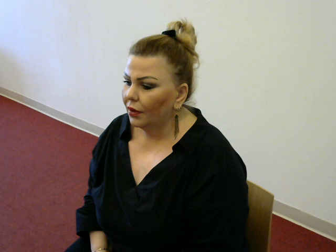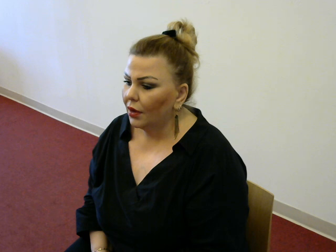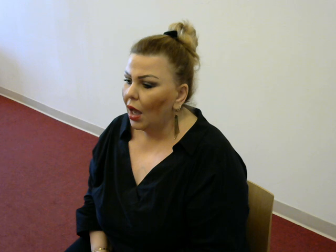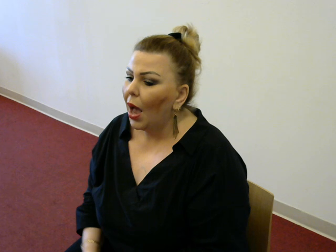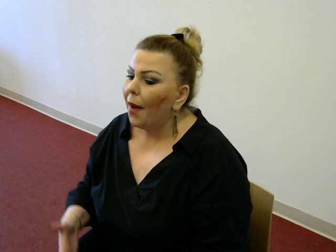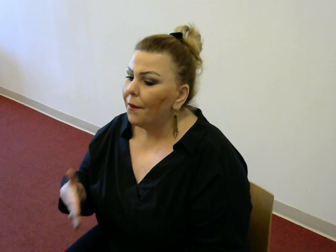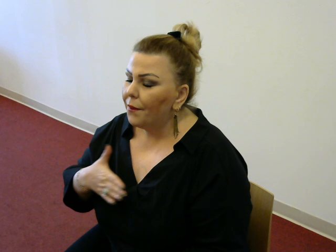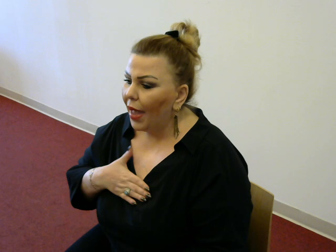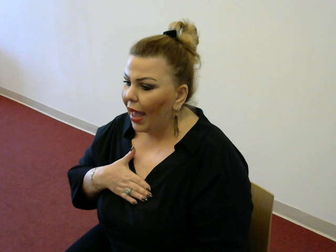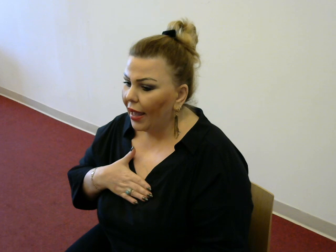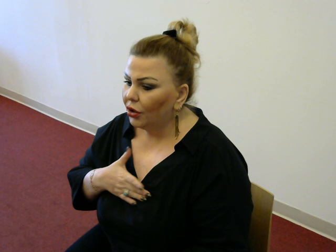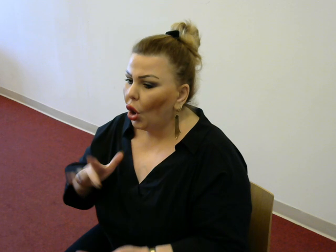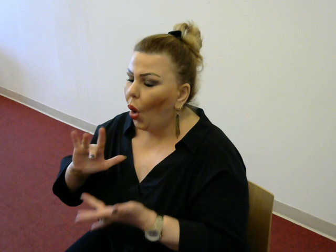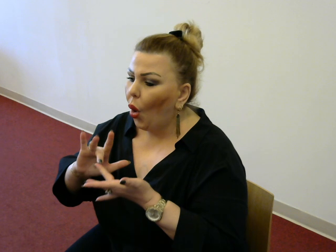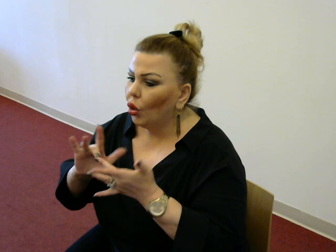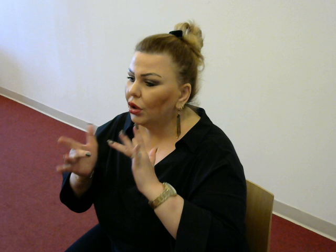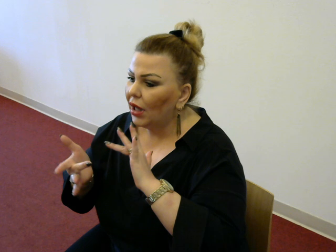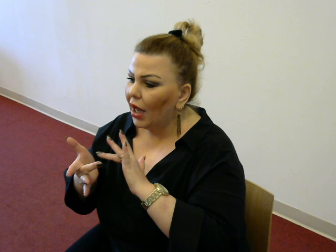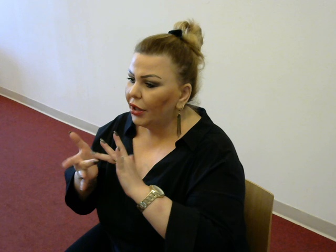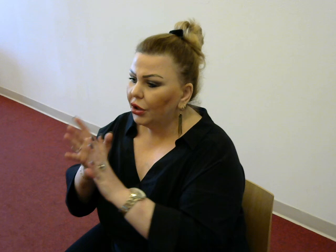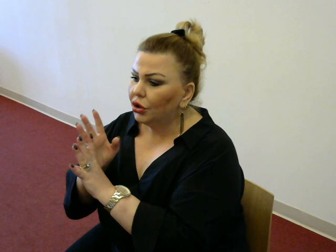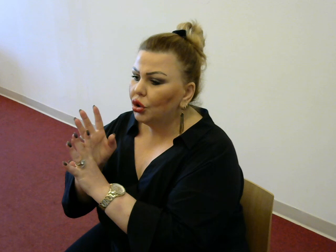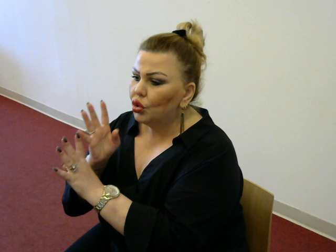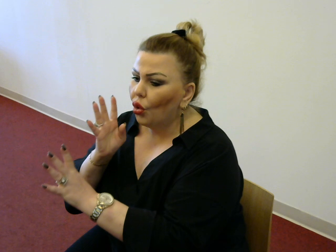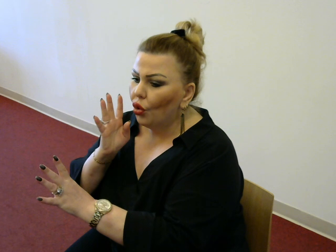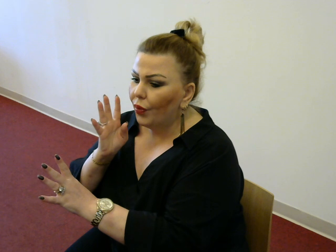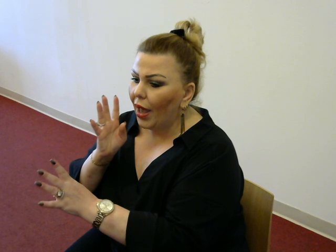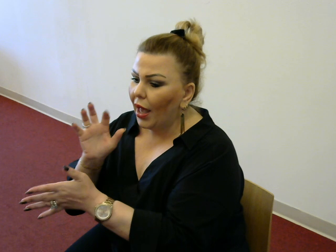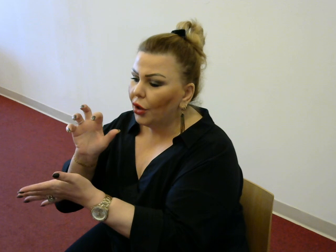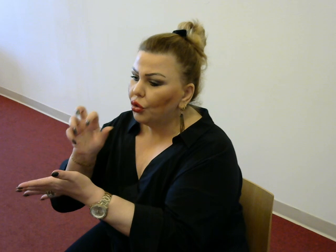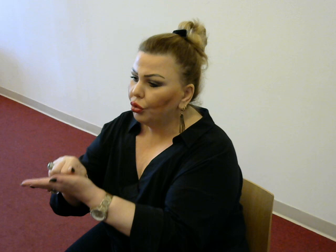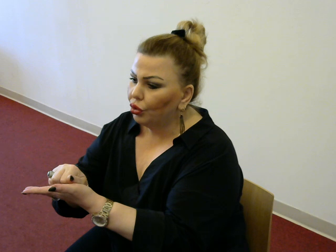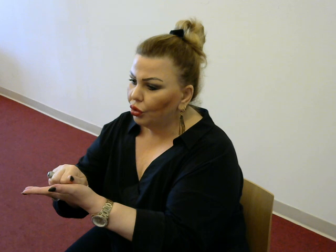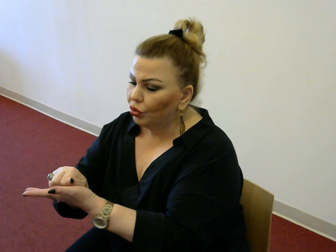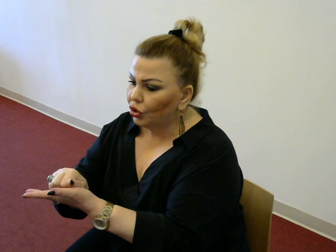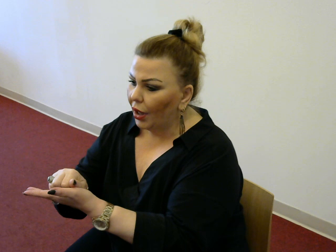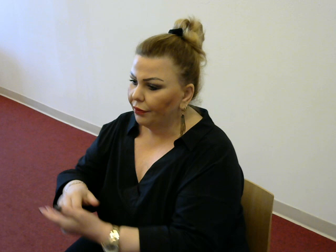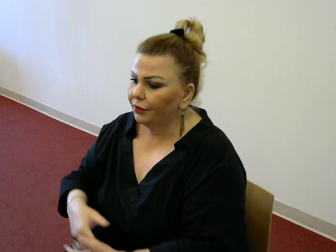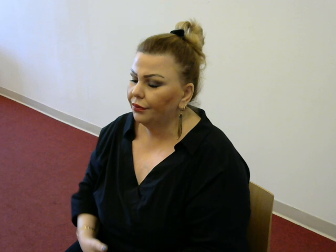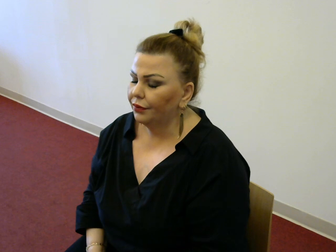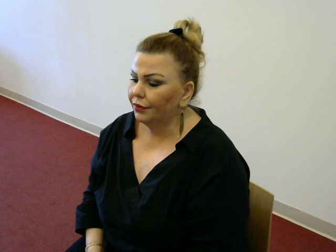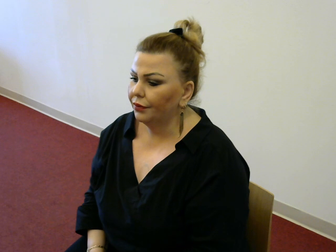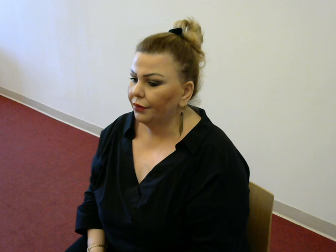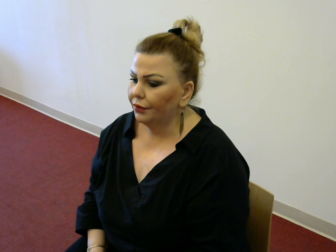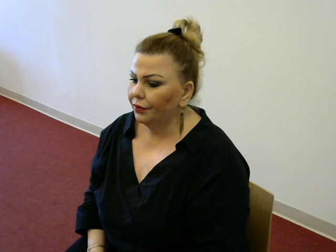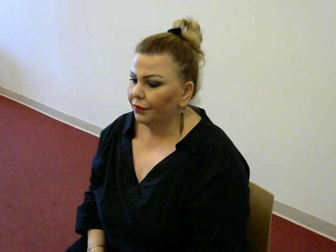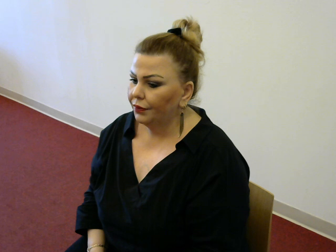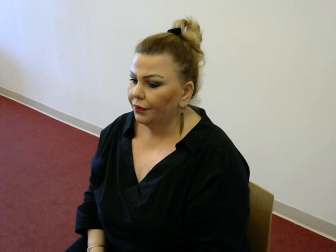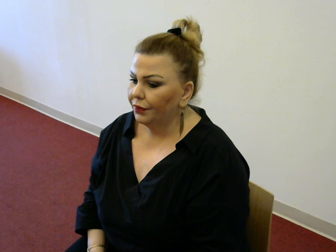Mən onlayn növbə götürmüşəm